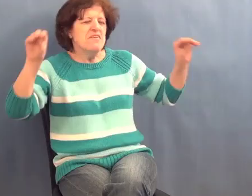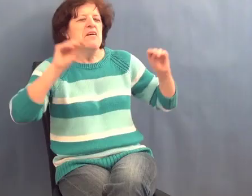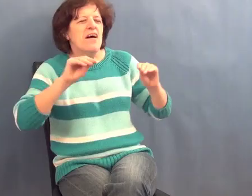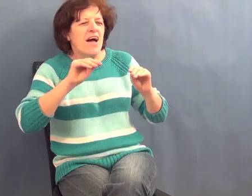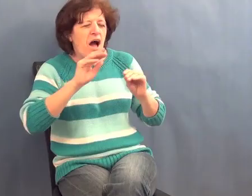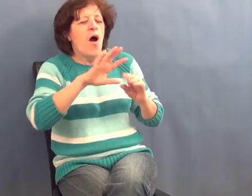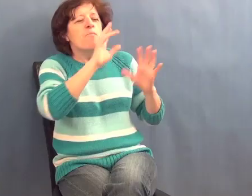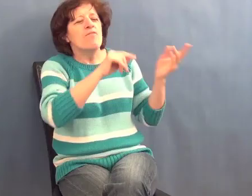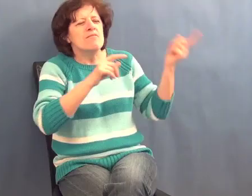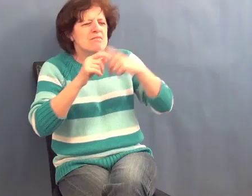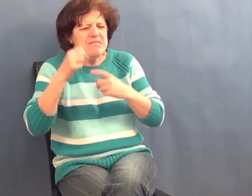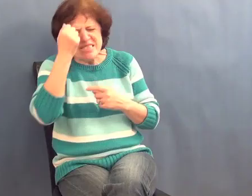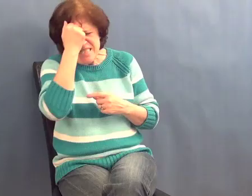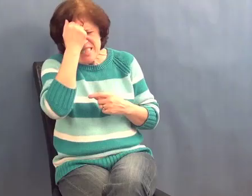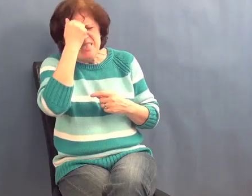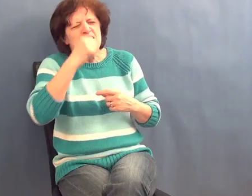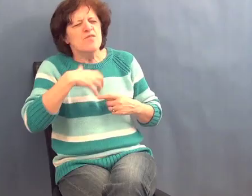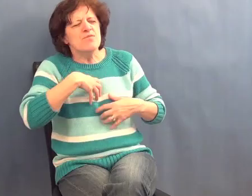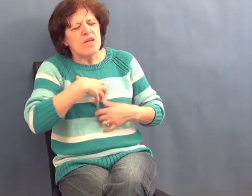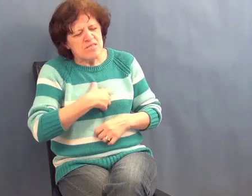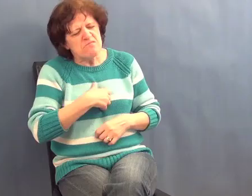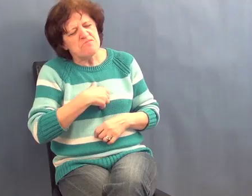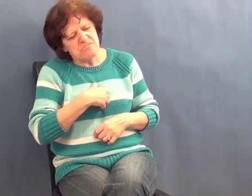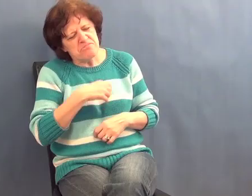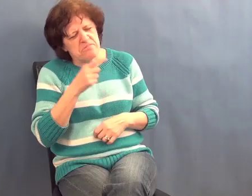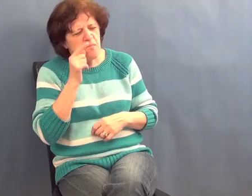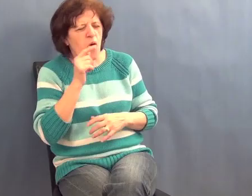Potem byli bardzo zmęczeni i zasnęli.